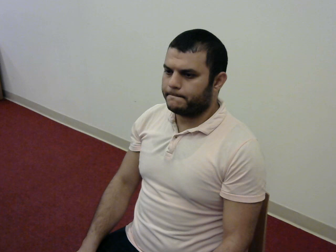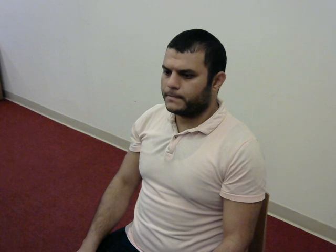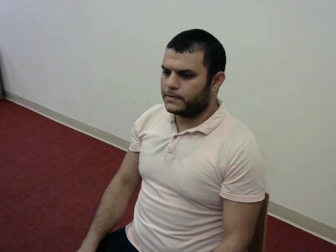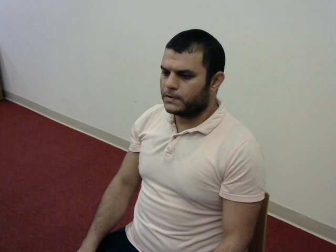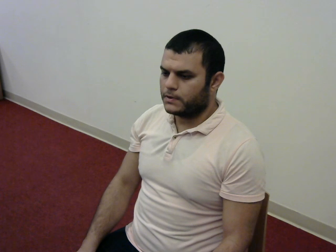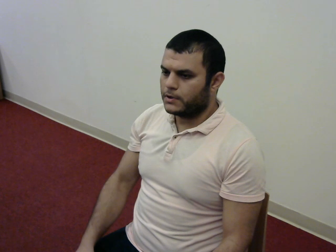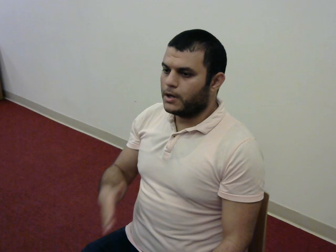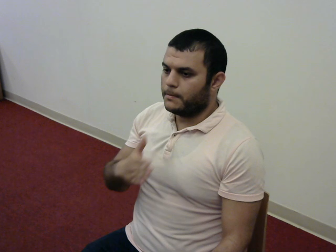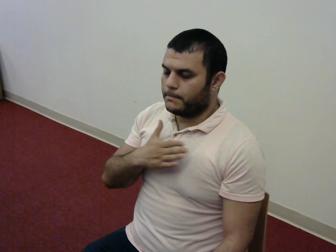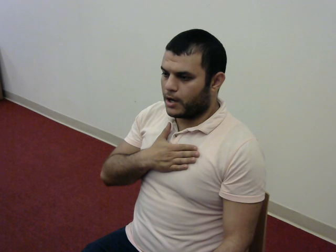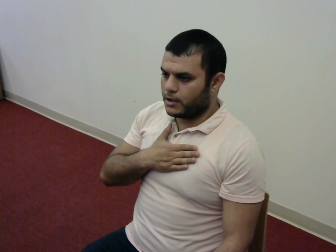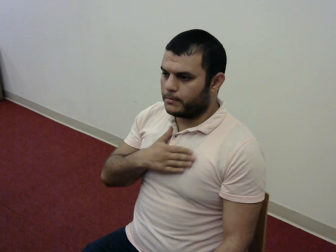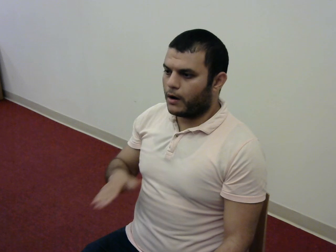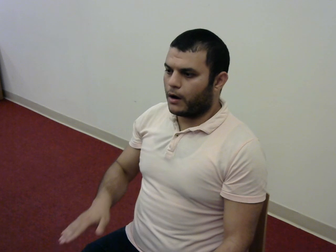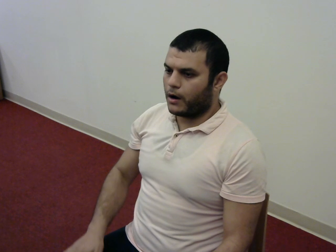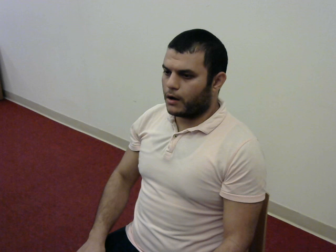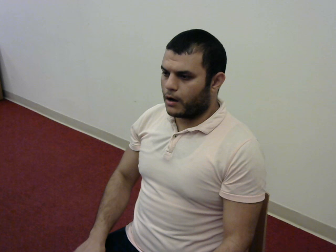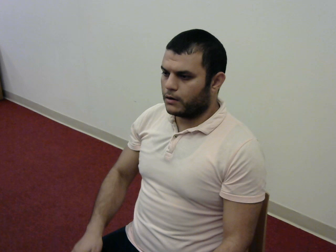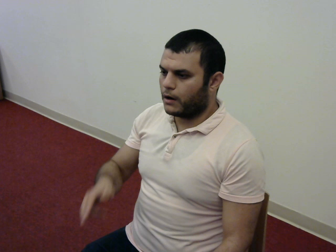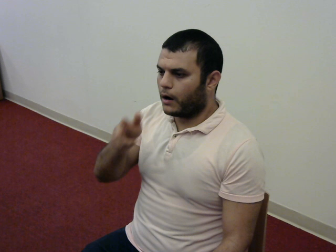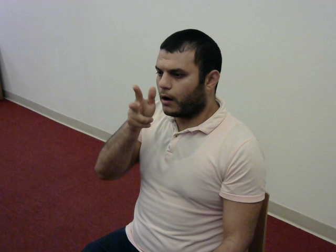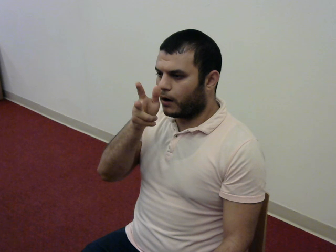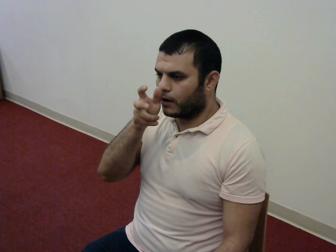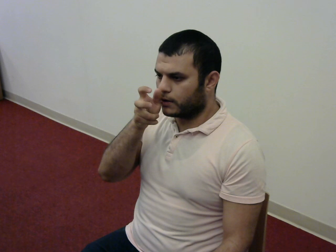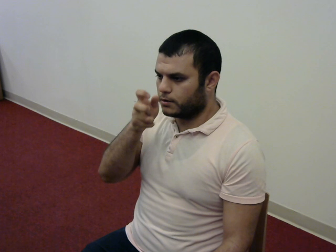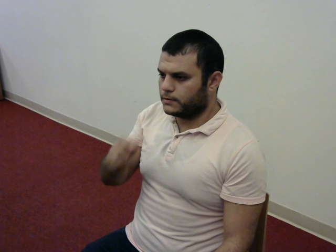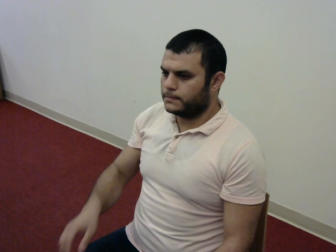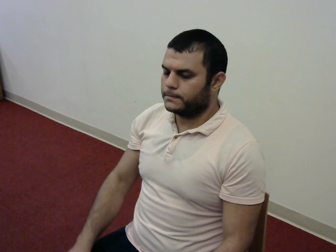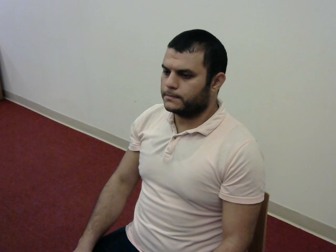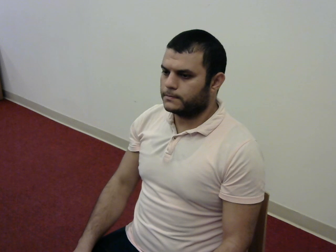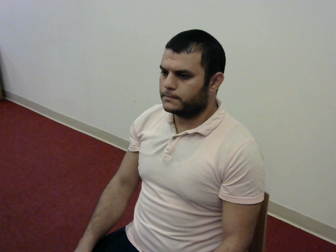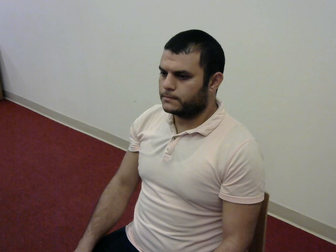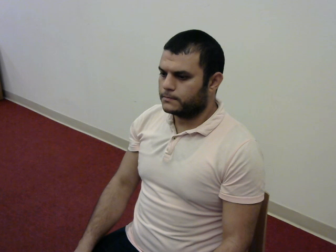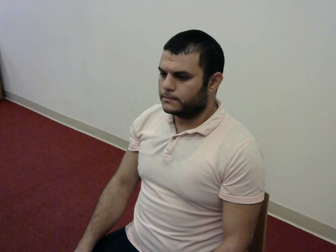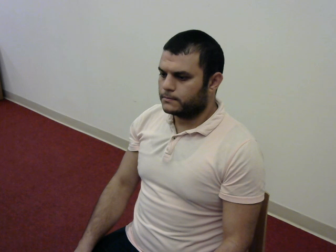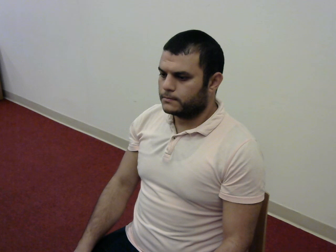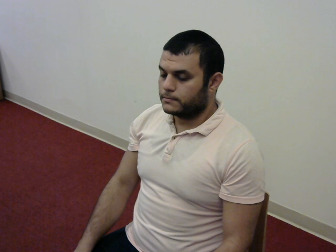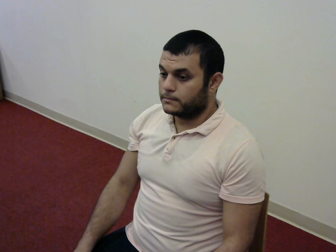Mənim ayağım ağrıyır